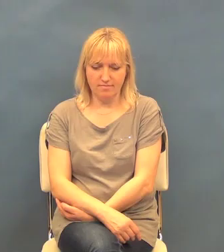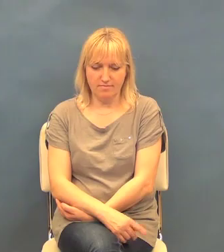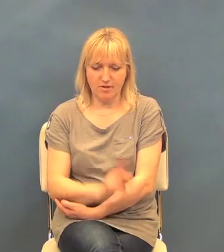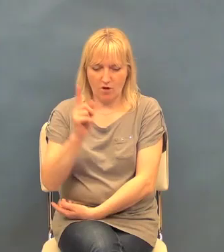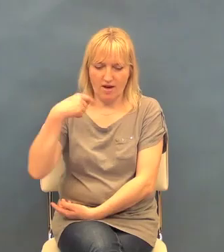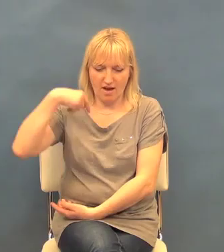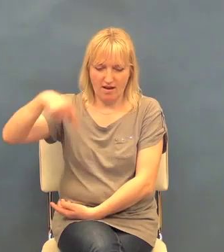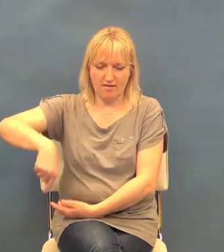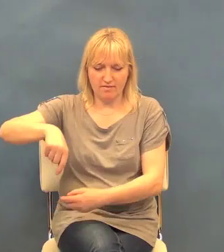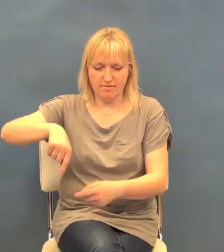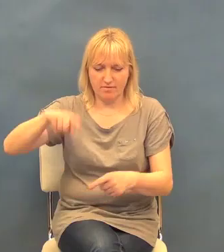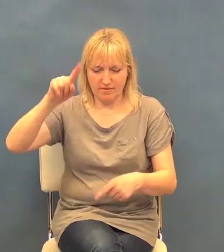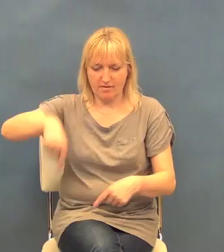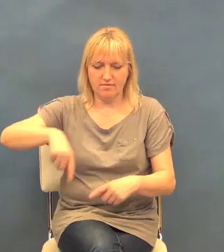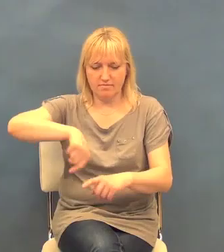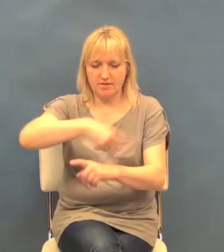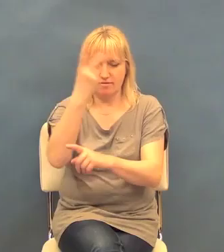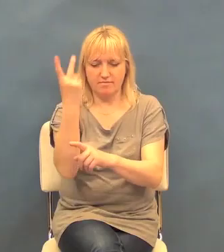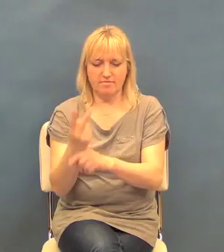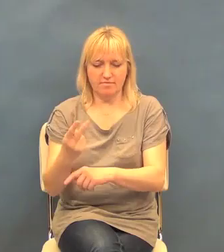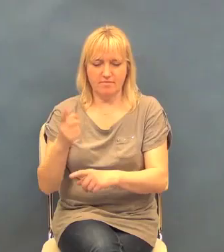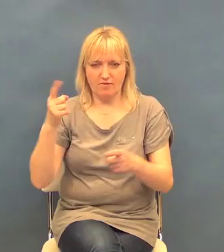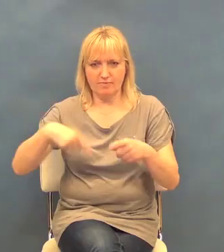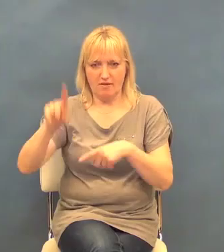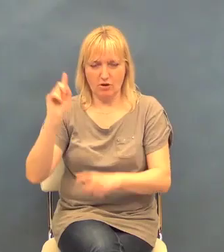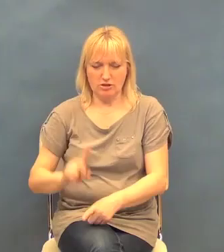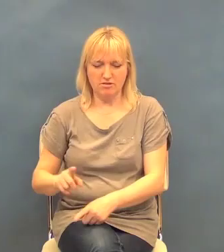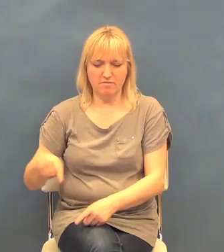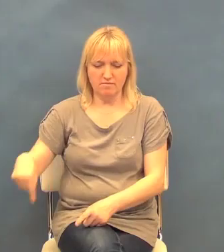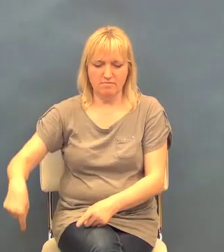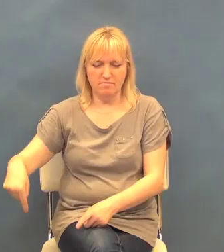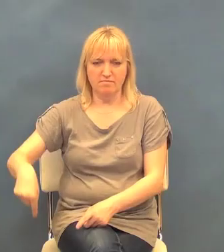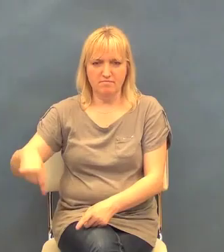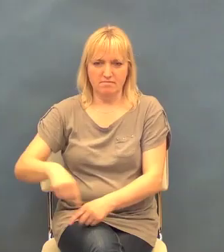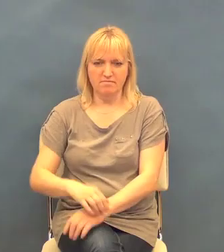Uwaga, bo można się tu przewrócić do góry nogami, przewrócić się można.